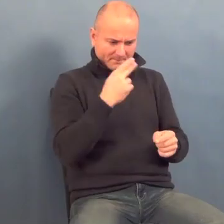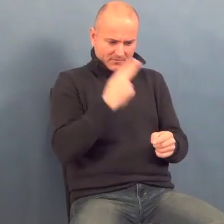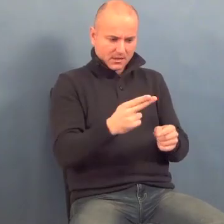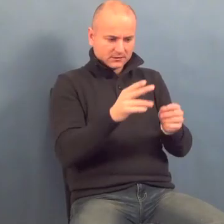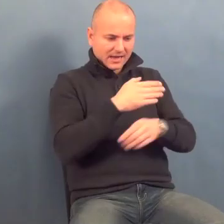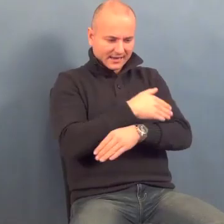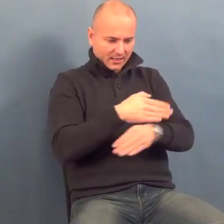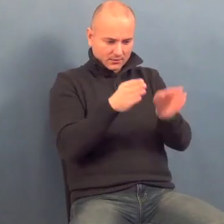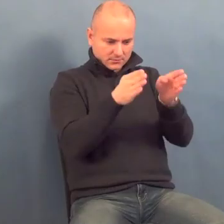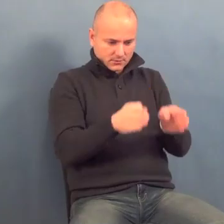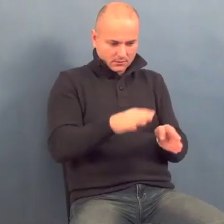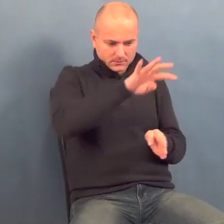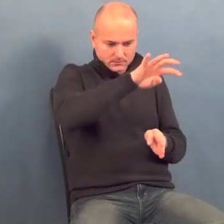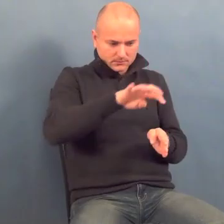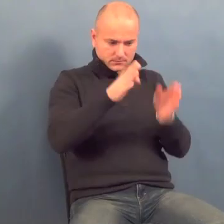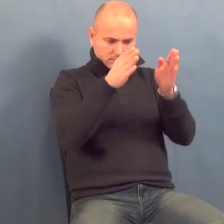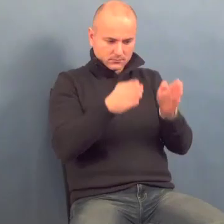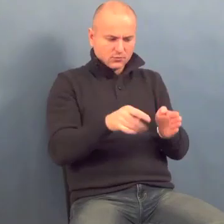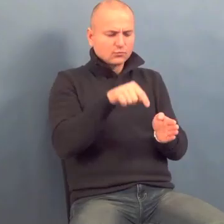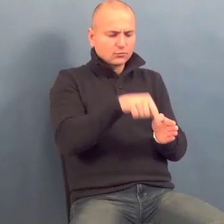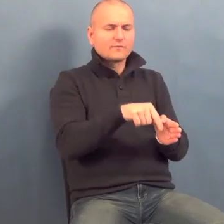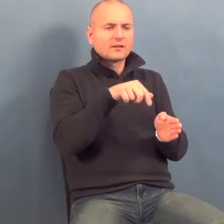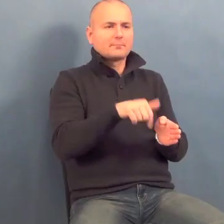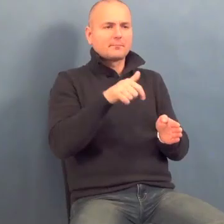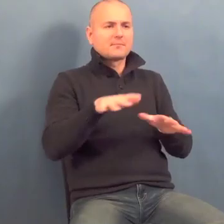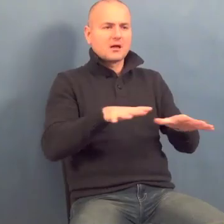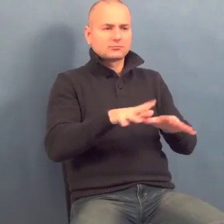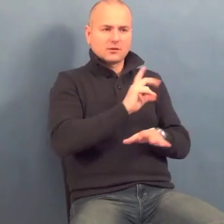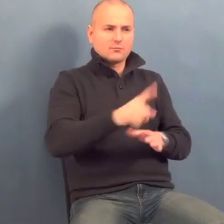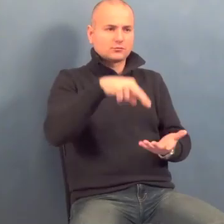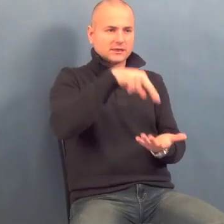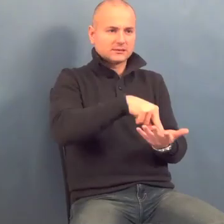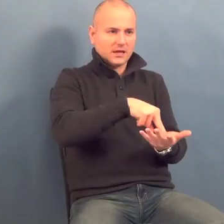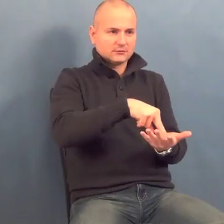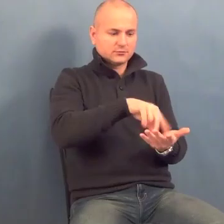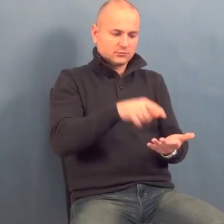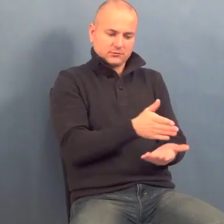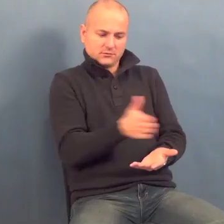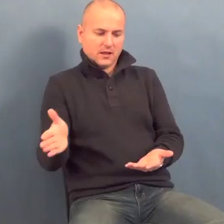Widać znak przedstawiający granicę i nie wolno stać w tym miejscu.